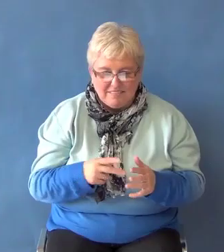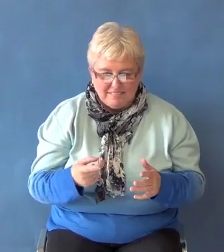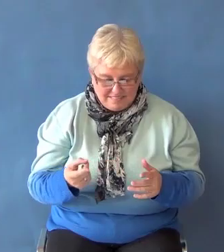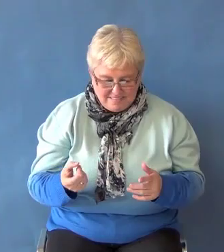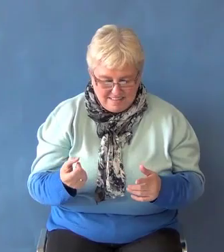Taniec.